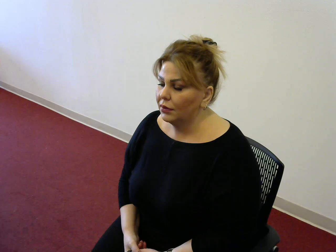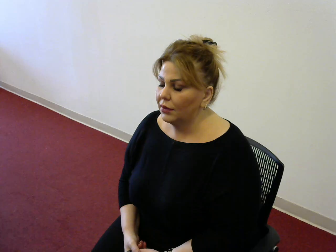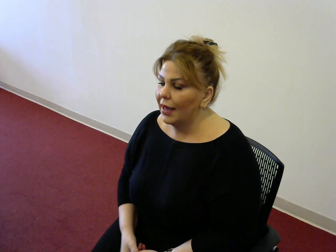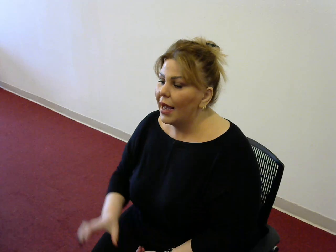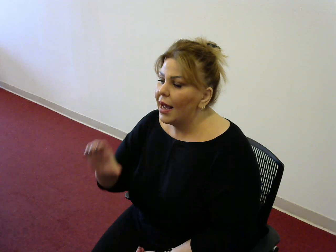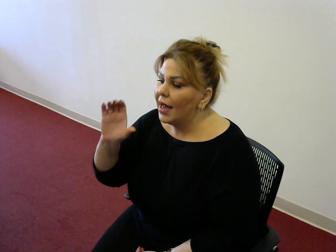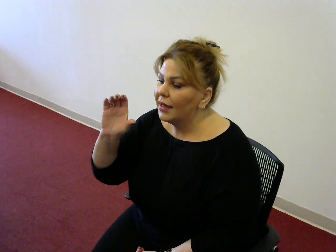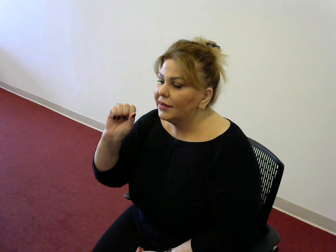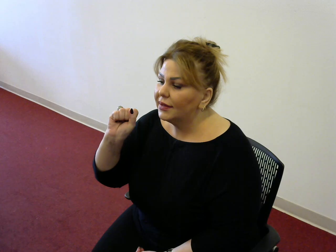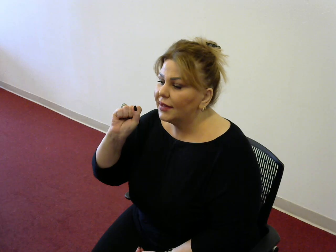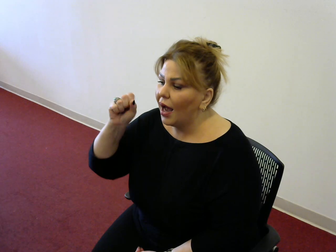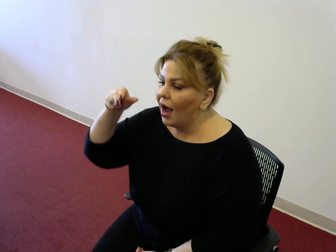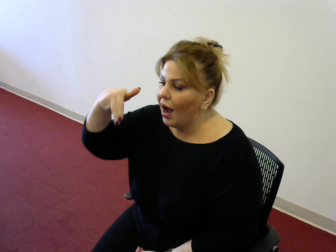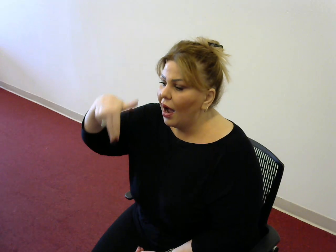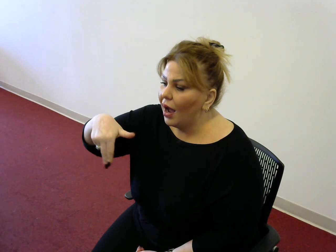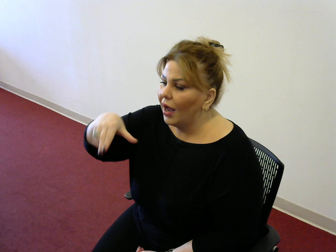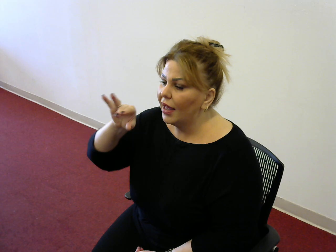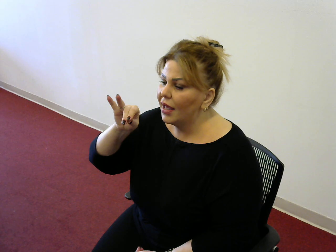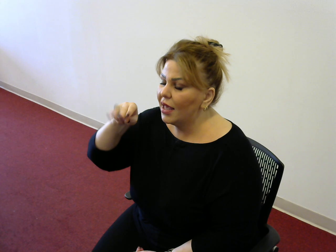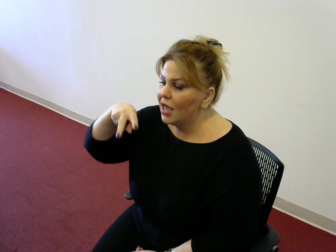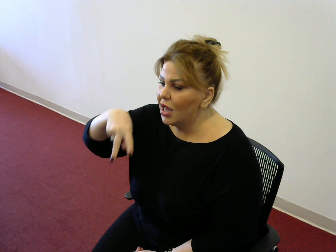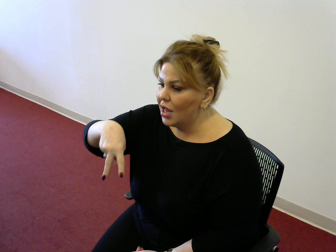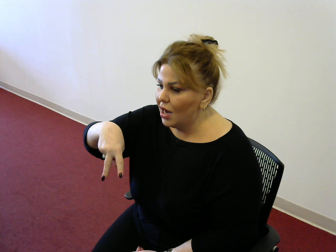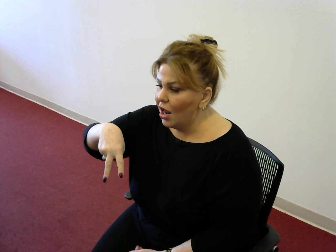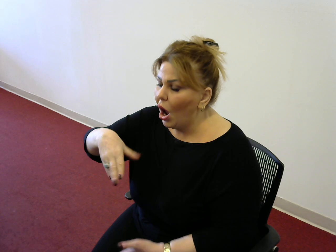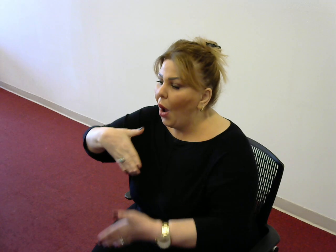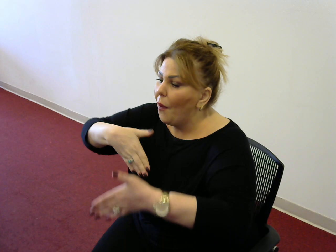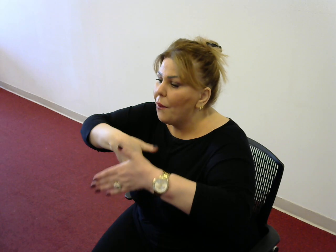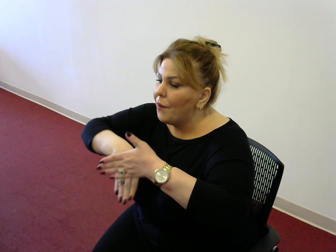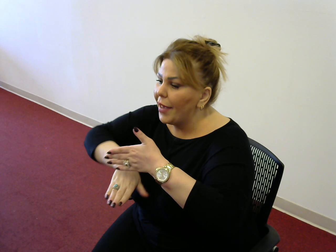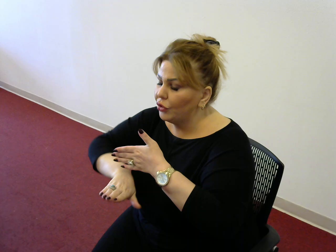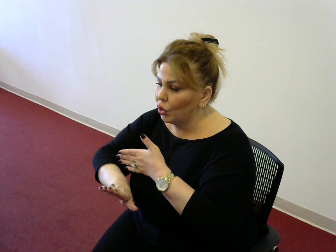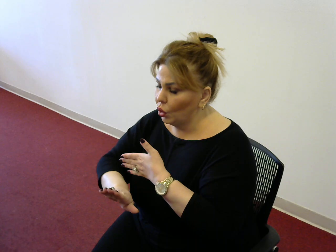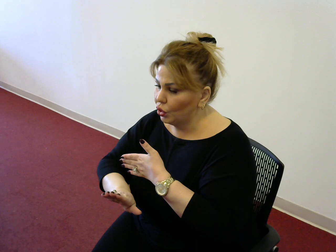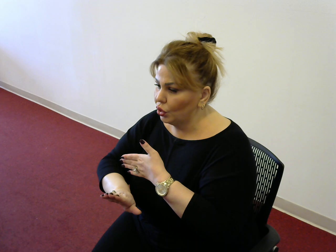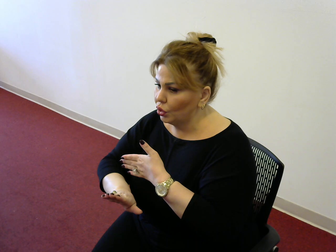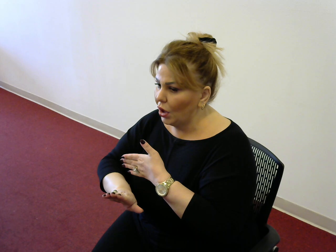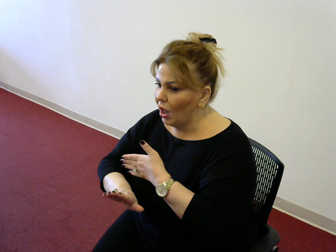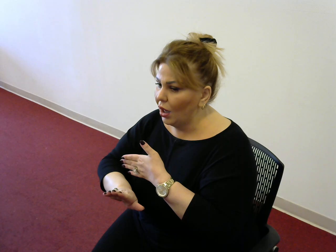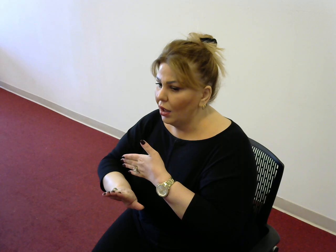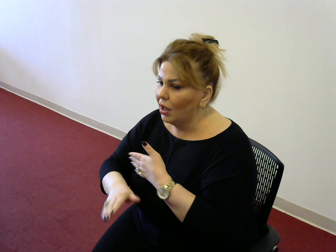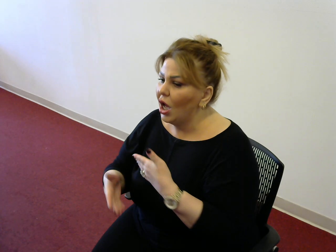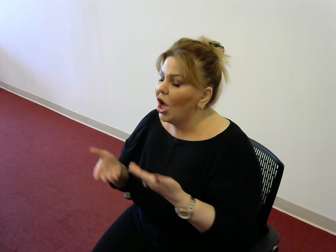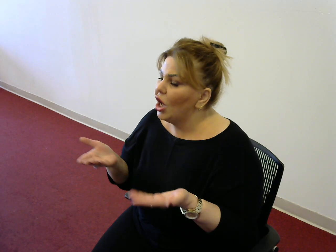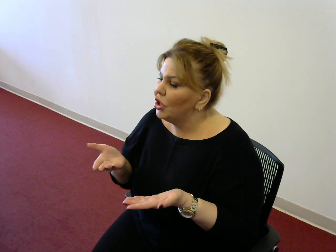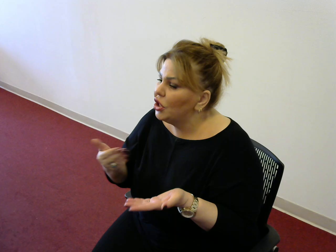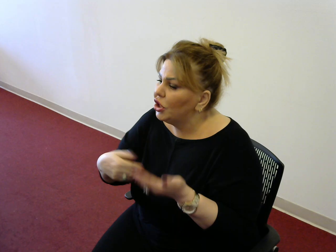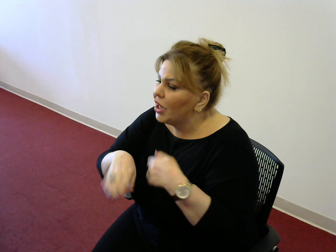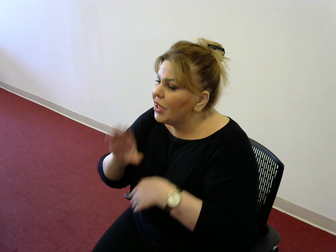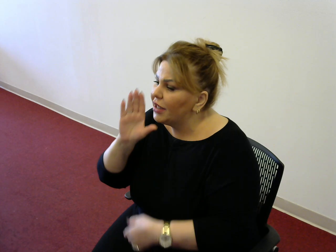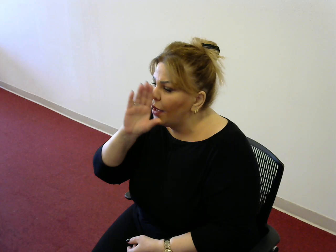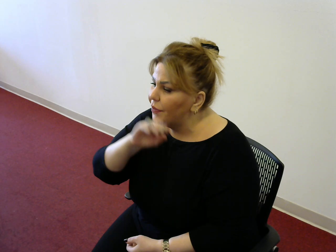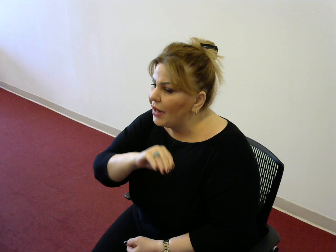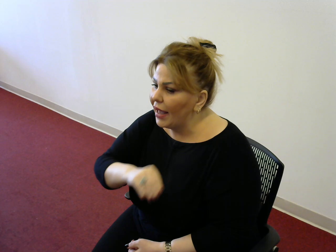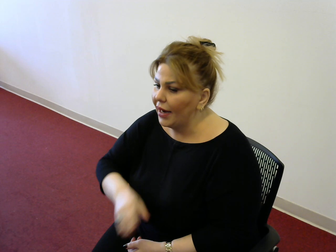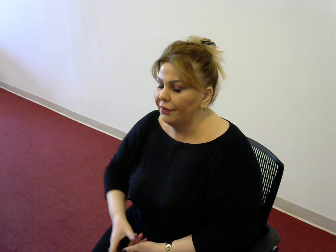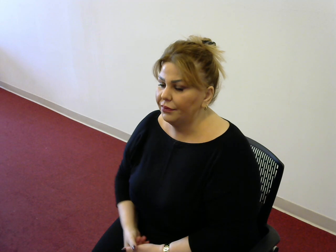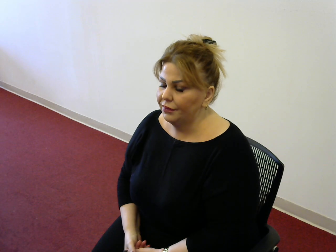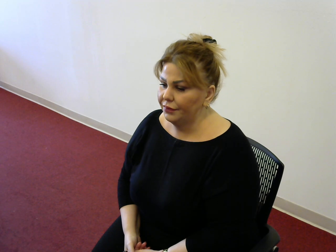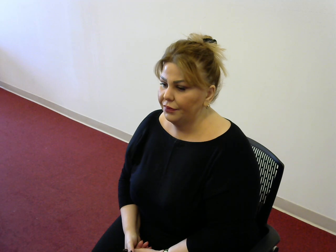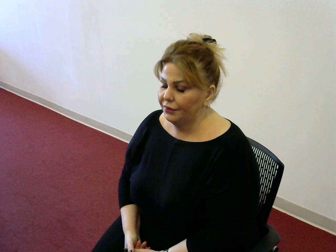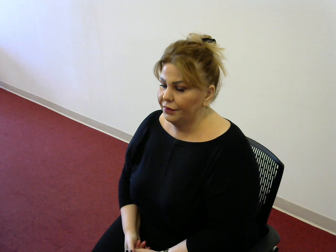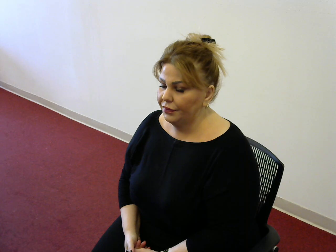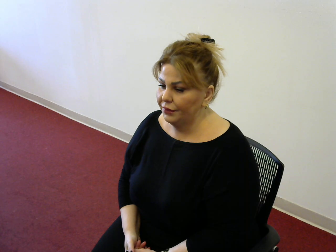Sahil metrosuna necə gedə bilərəm?